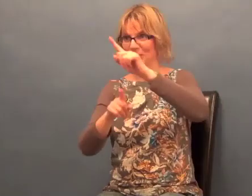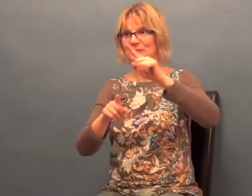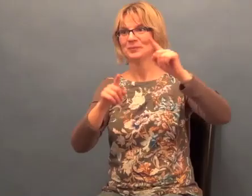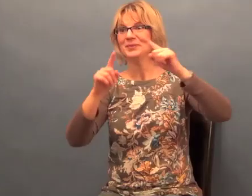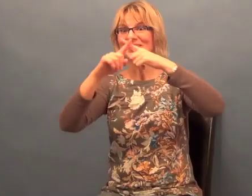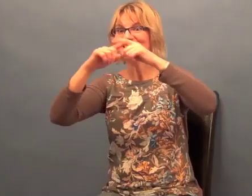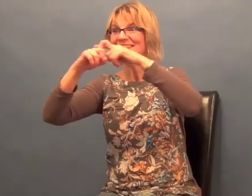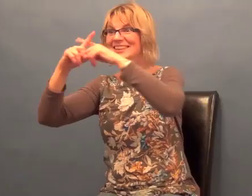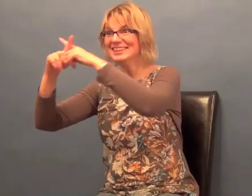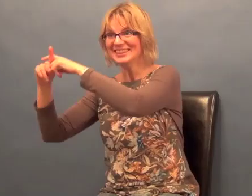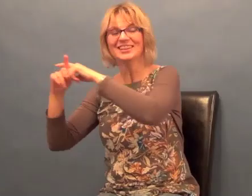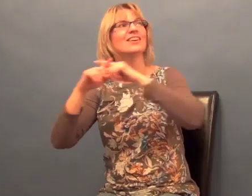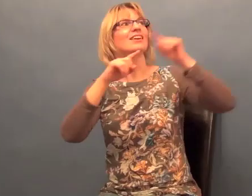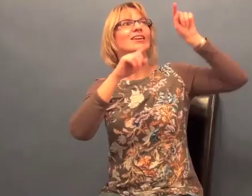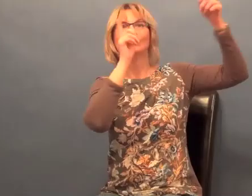Tak, na drewnianym uchwycie.